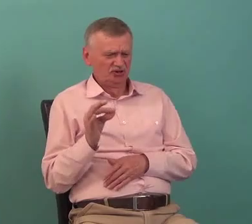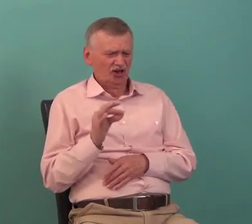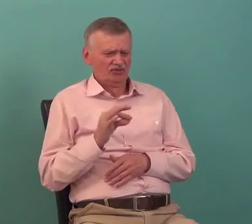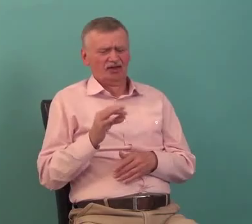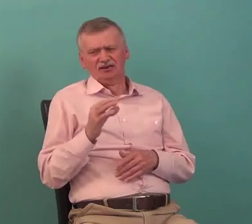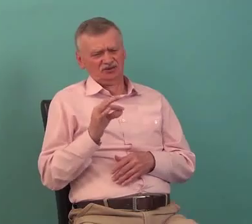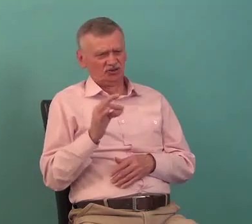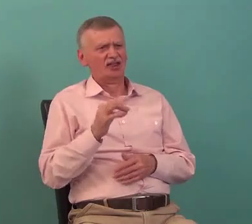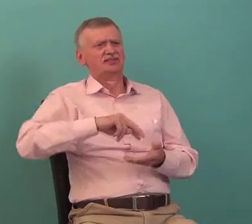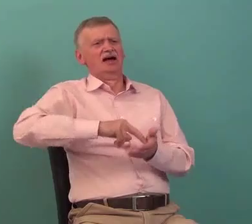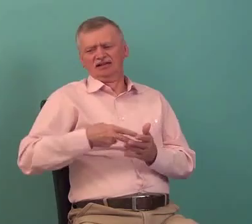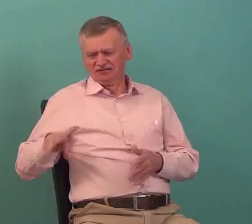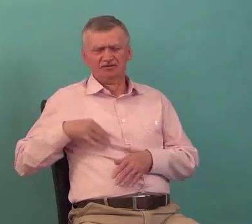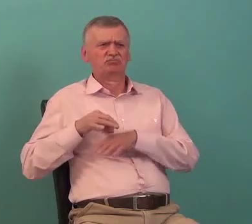W środę odprowadzam ją na taniec.